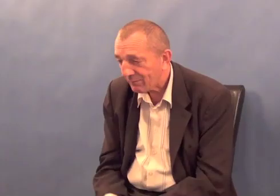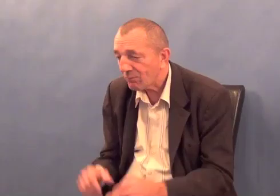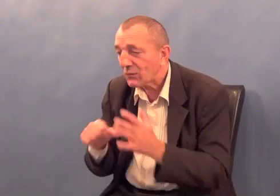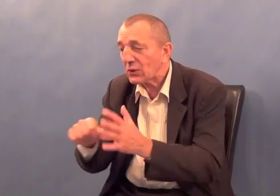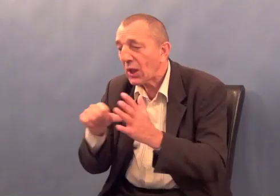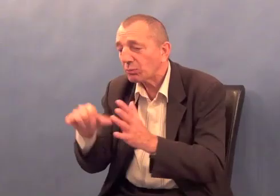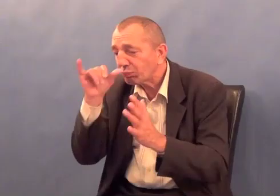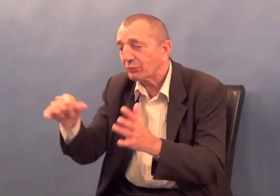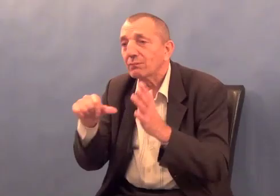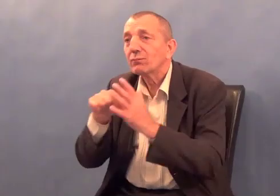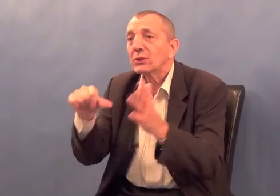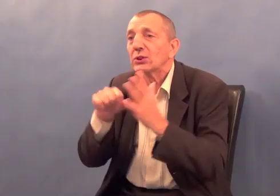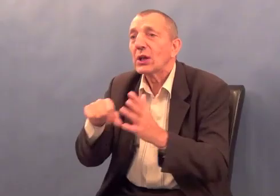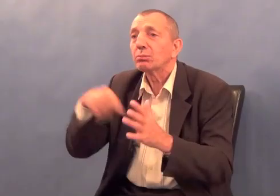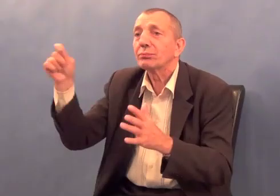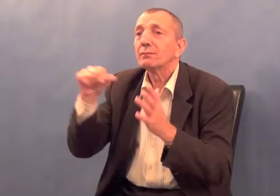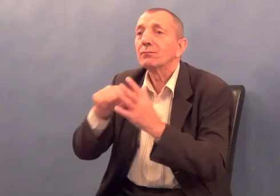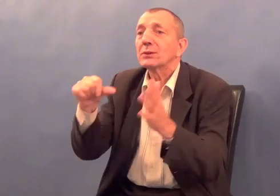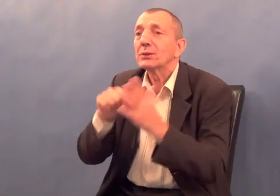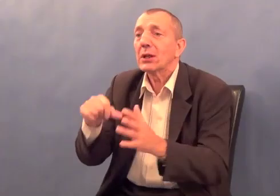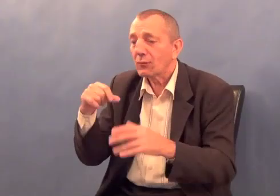Jest wycieczka, nie mogę, wyjazd na wycieczkę. Wycieczka.